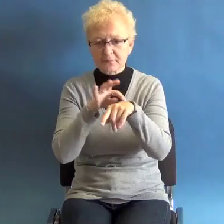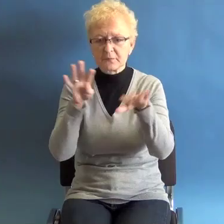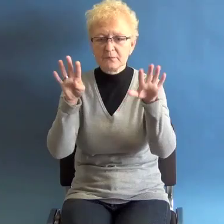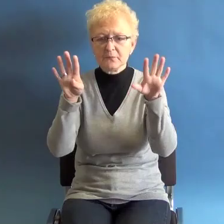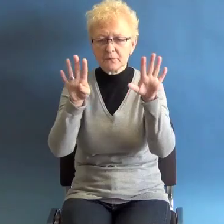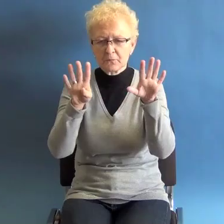Jest godzina dziewiąta.